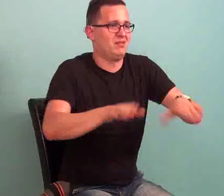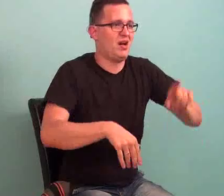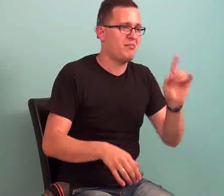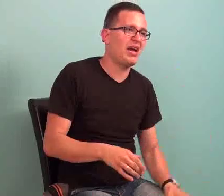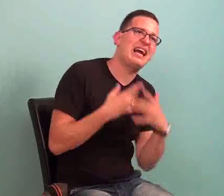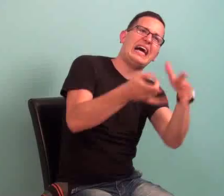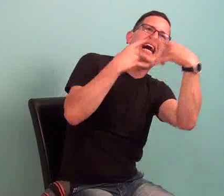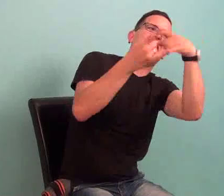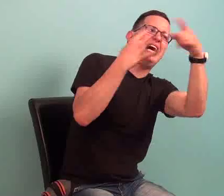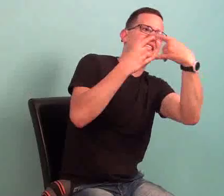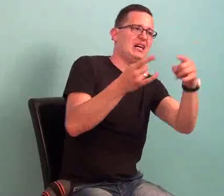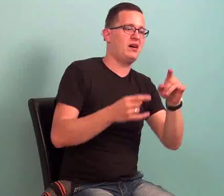Pies biegnie obok i szczeka na jelenia.